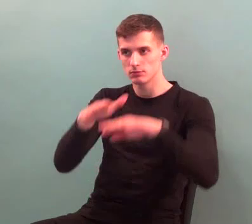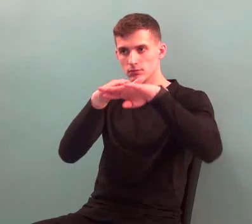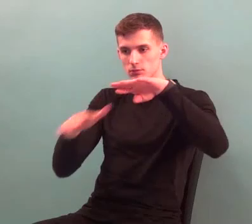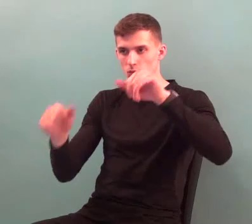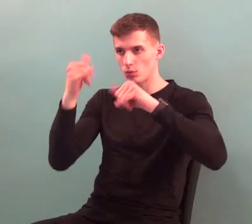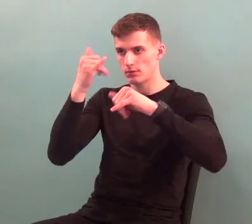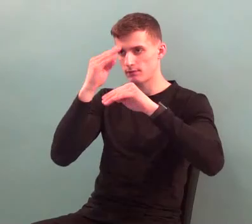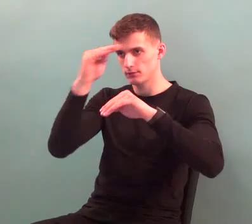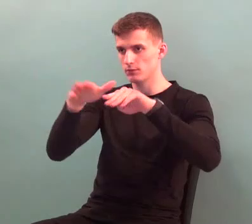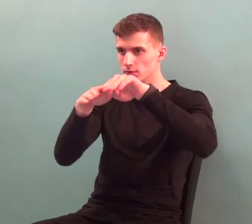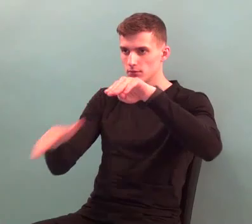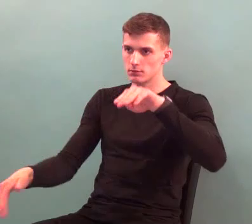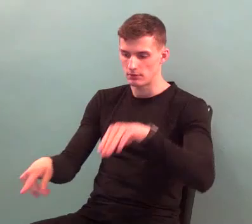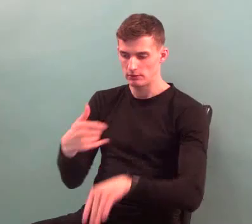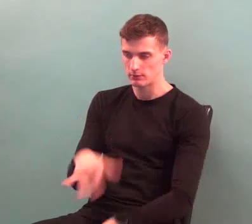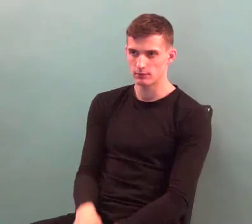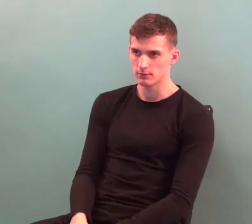Jak jest zjazd w dół, to zawsze o tym informują, a tu jest inaczej.